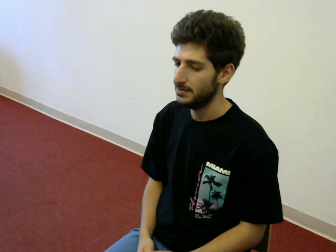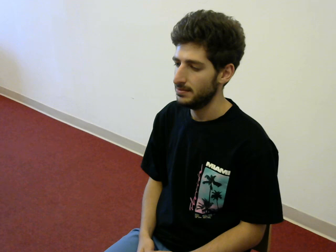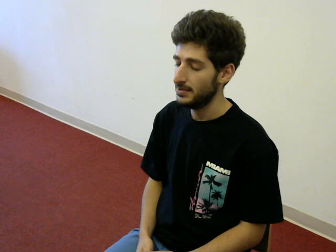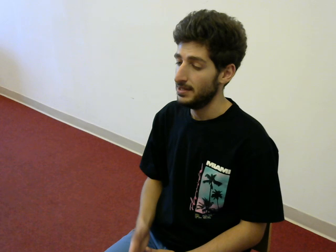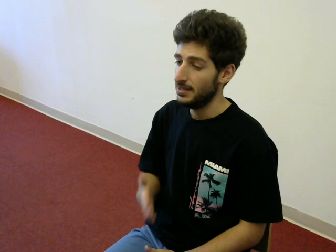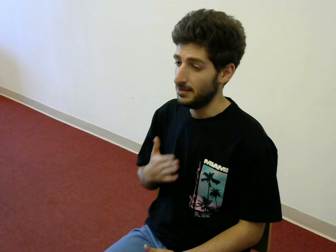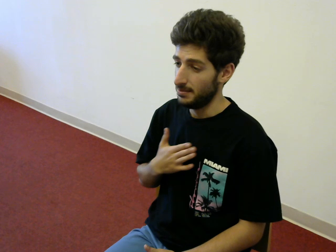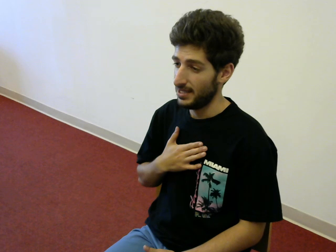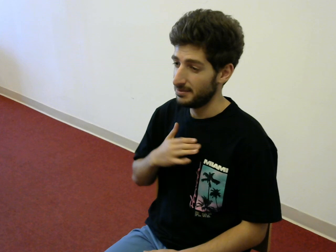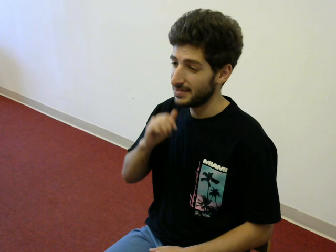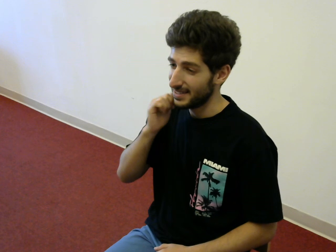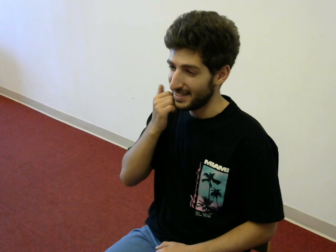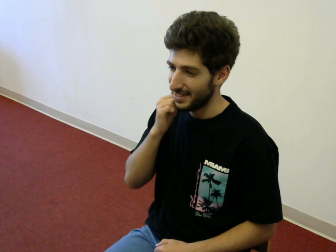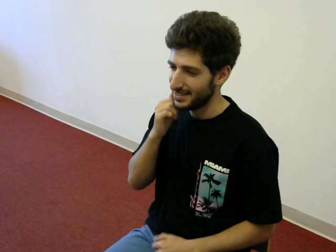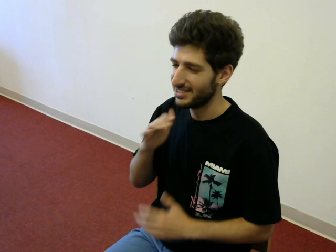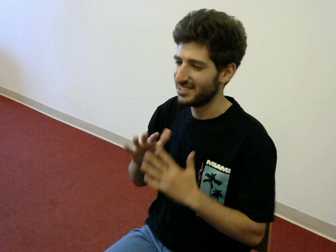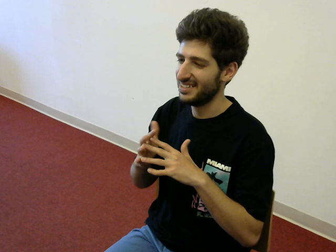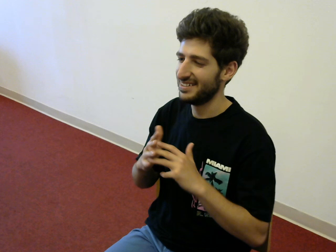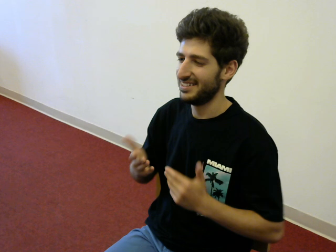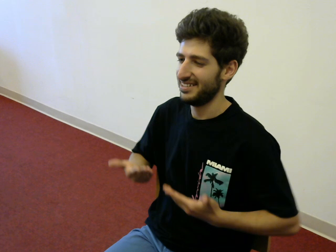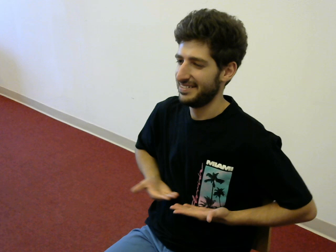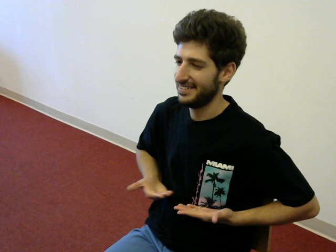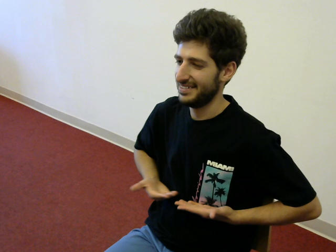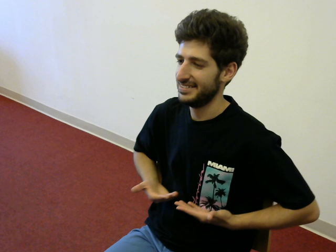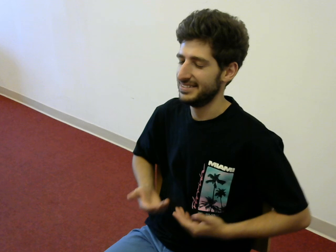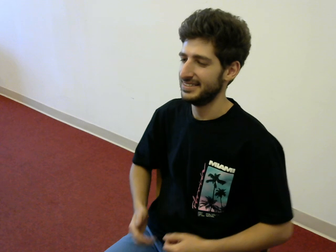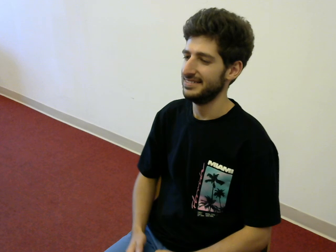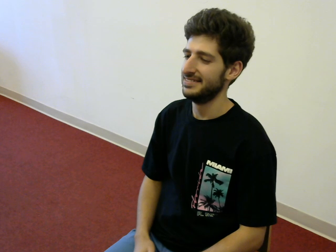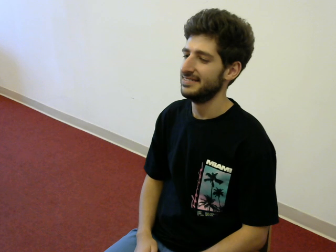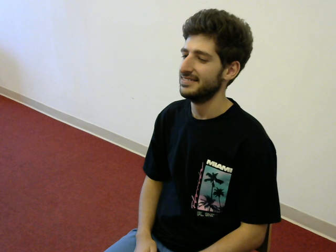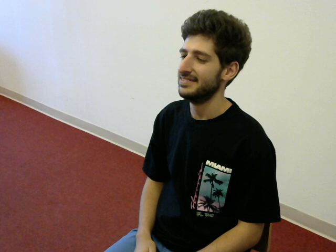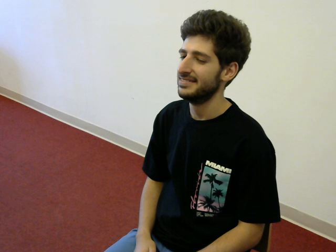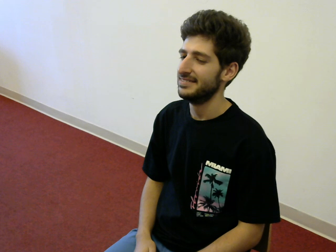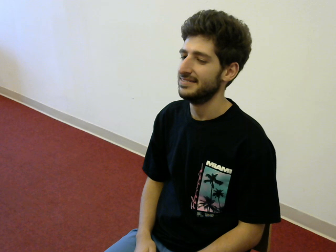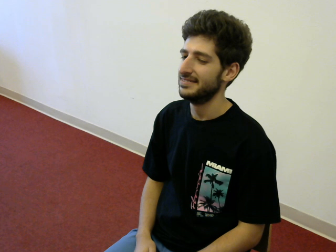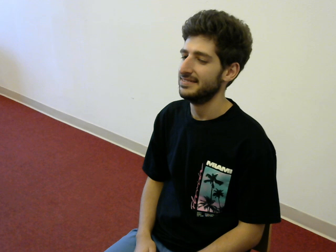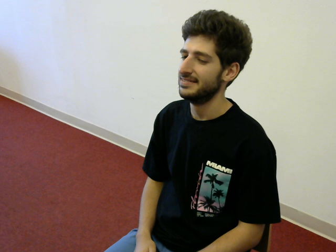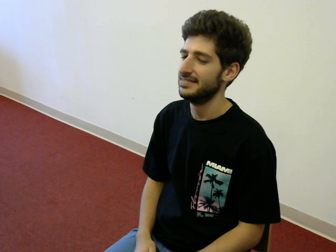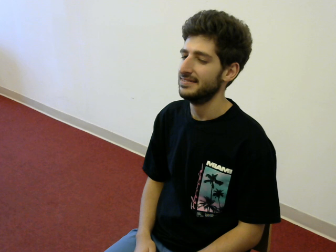Mənim nənəm kənddə yaşayır